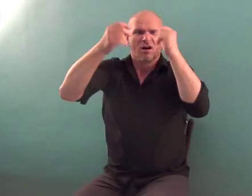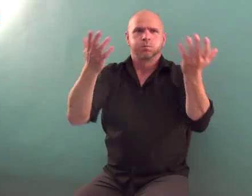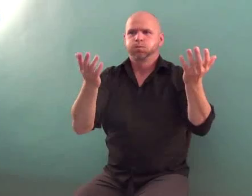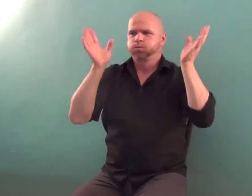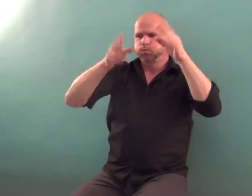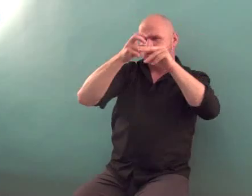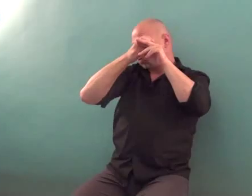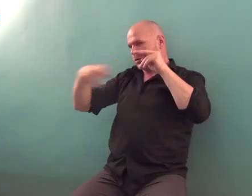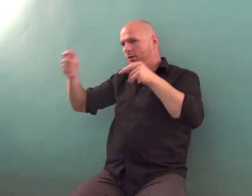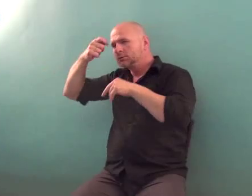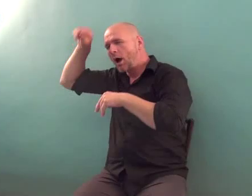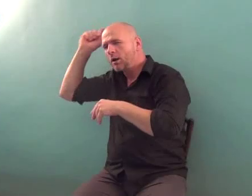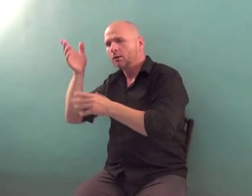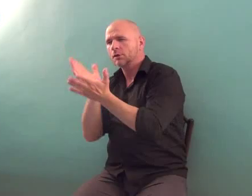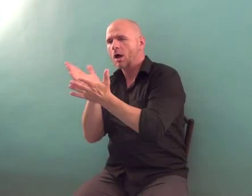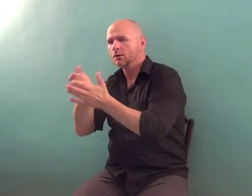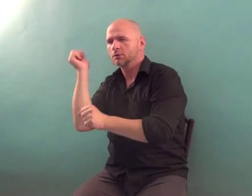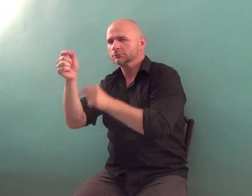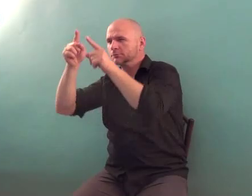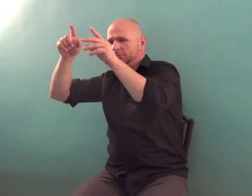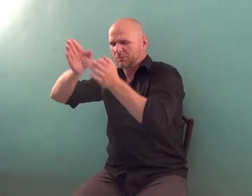Schodzą na dół do strażaków, którzy mają toporek.